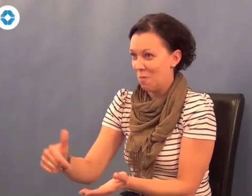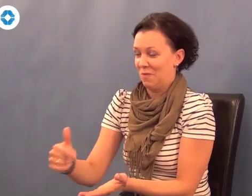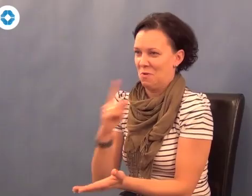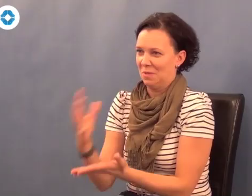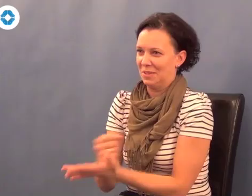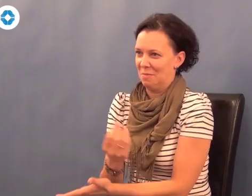Chłopak zabrał, trzyma ją w ręku.